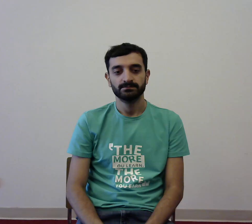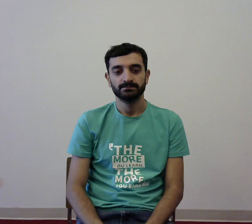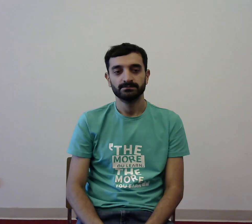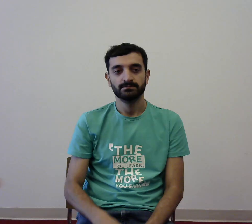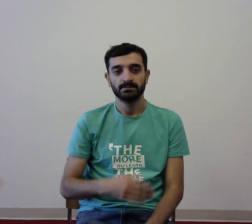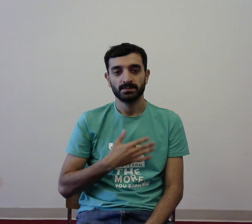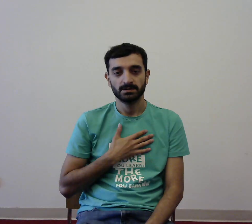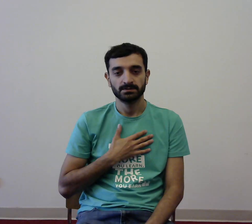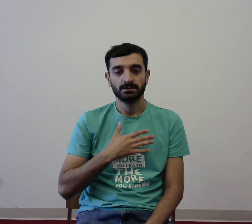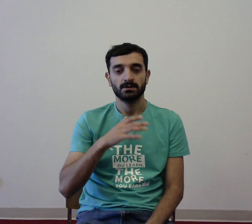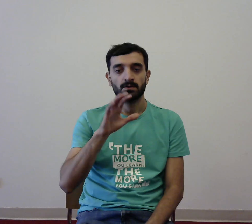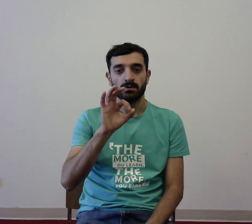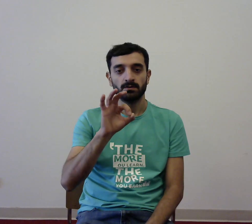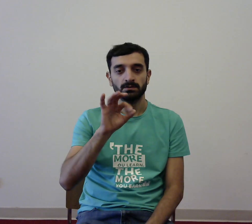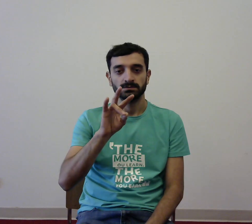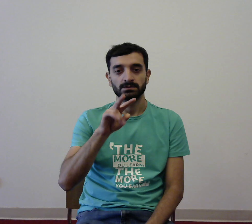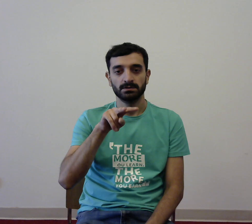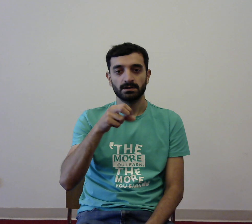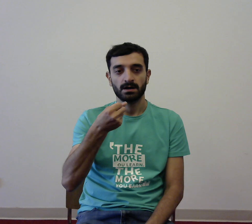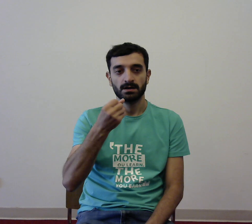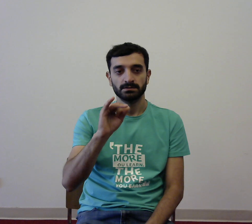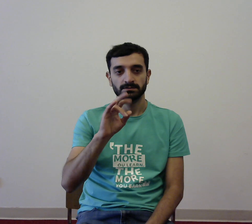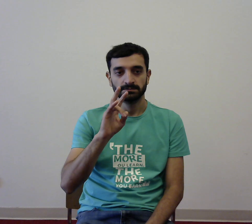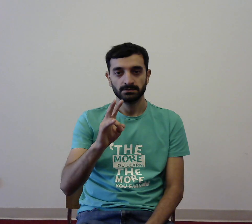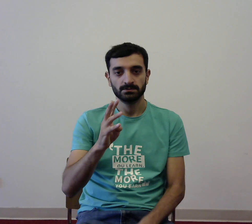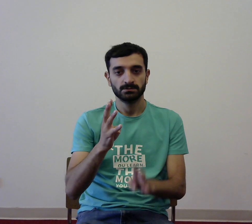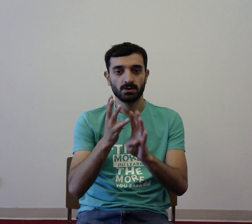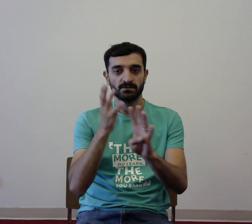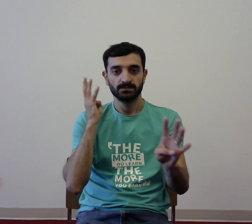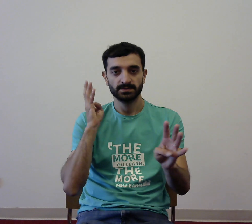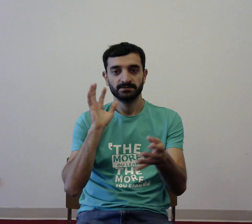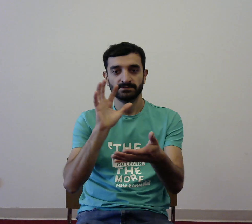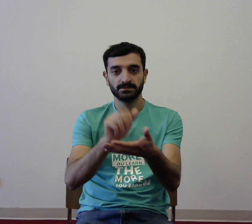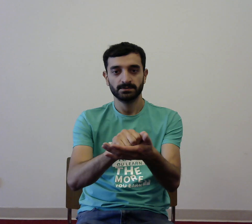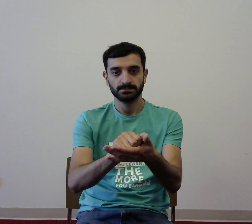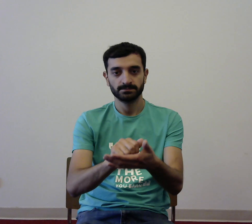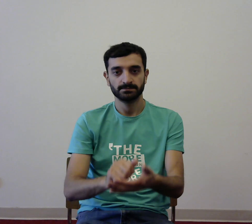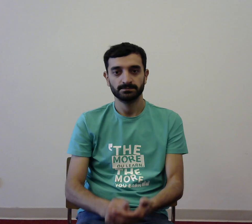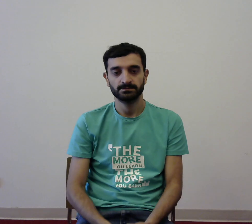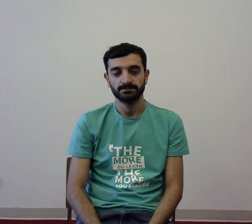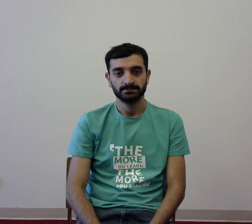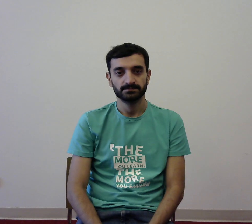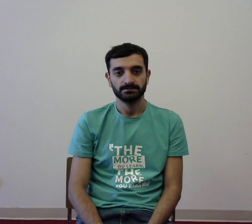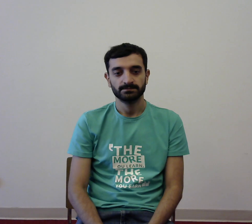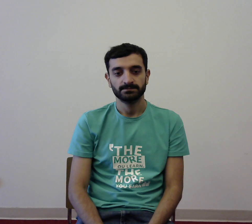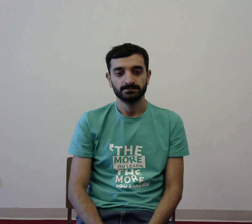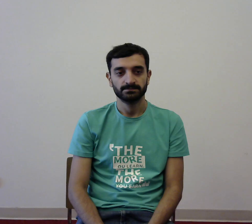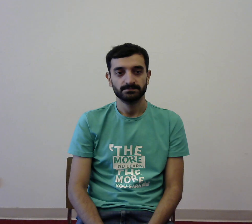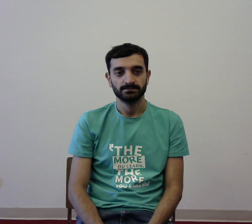Mən onlayn növbə götürmüşəm